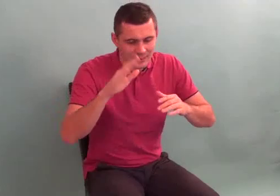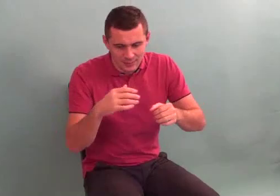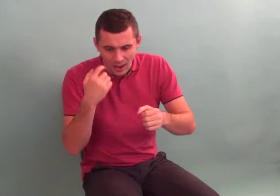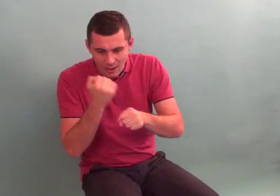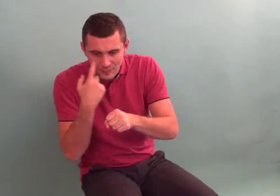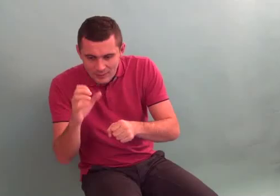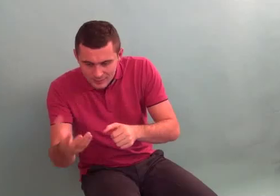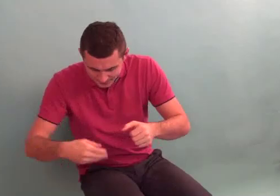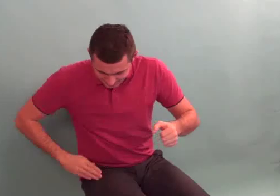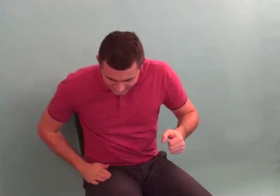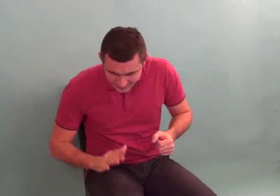Zauważa kamień, podnosi go i wkłada do kieszeni.